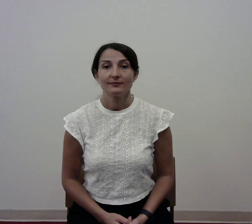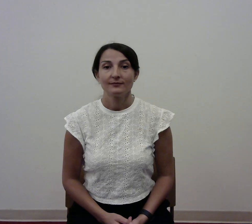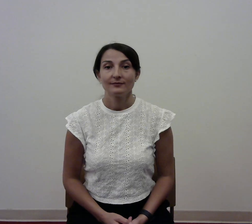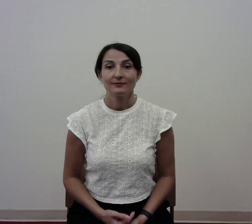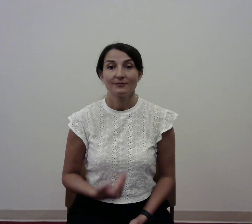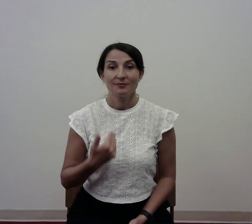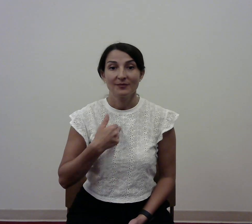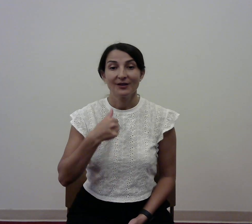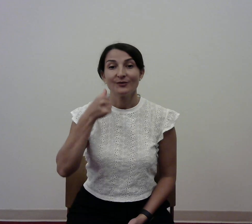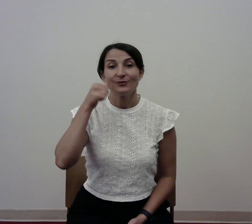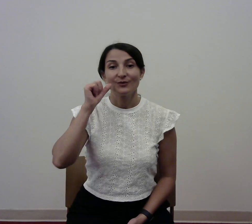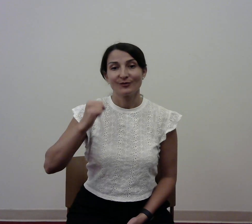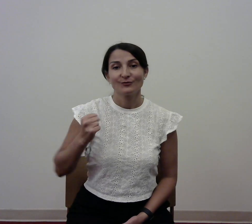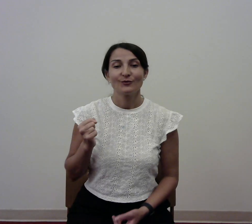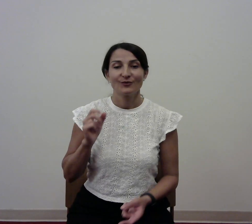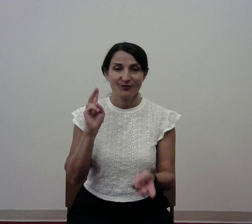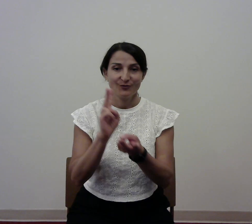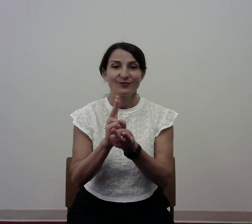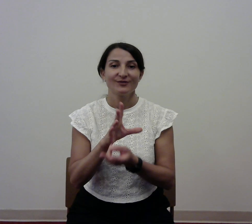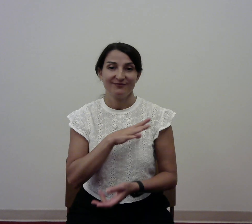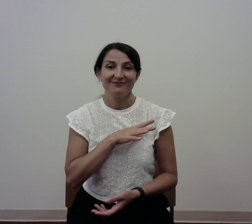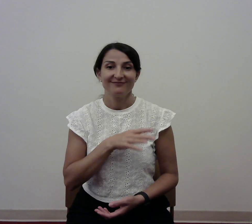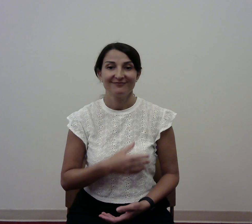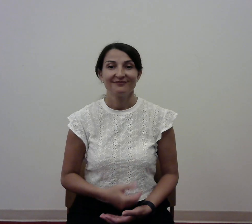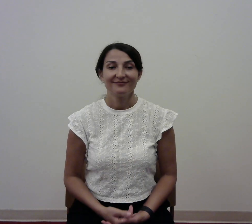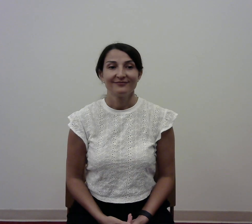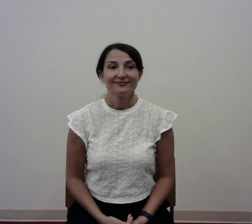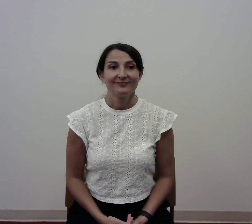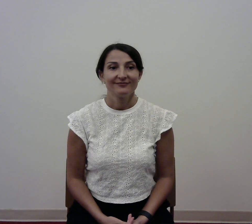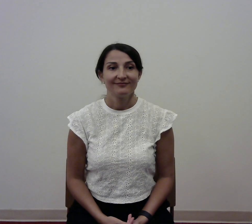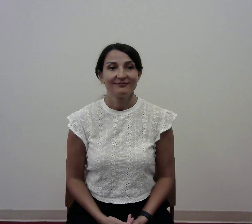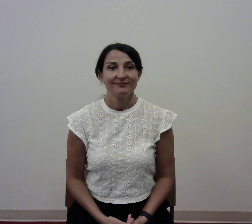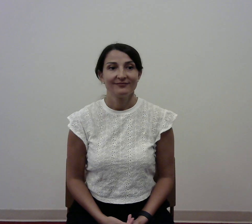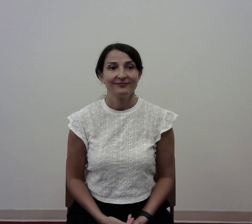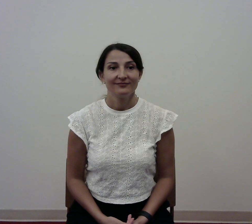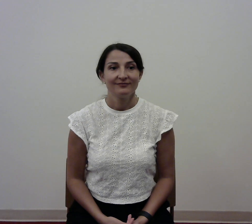Mən dünən dostlarımla görüşmüşdüm